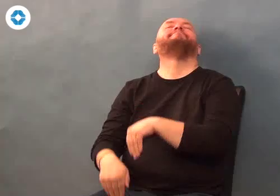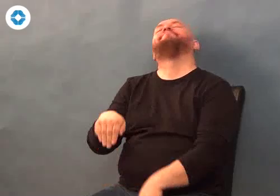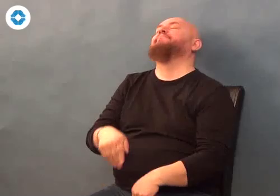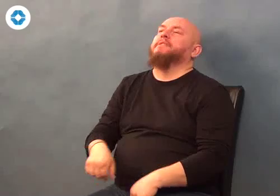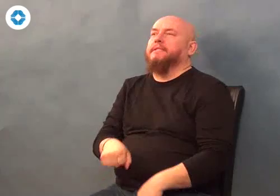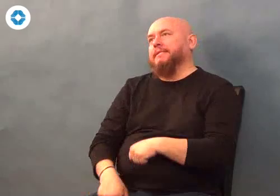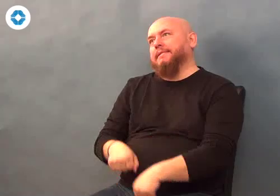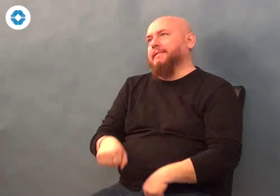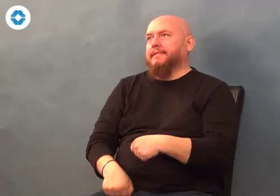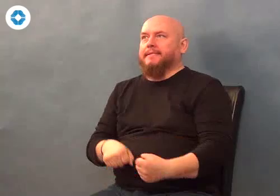Chłopak jedzie na rowerze.